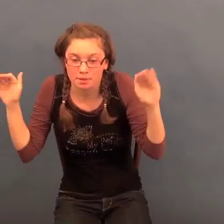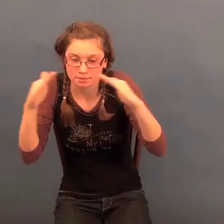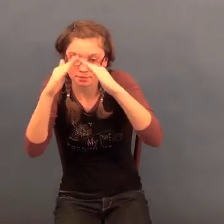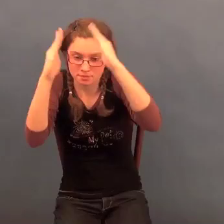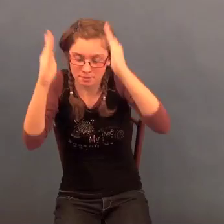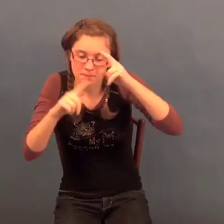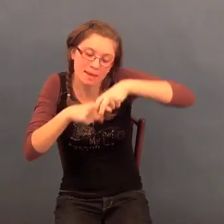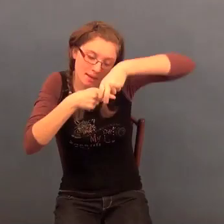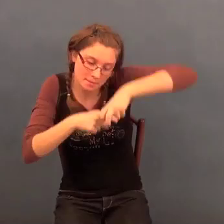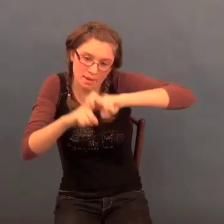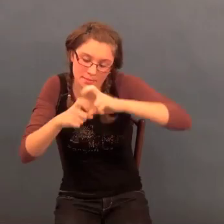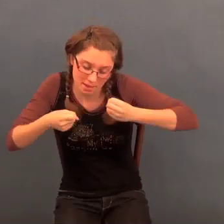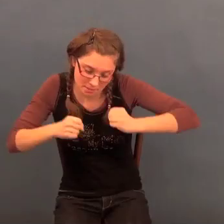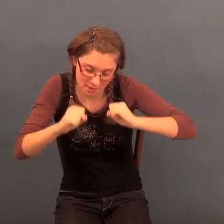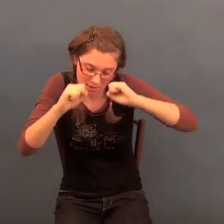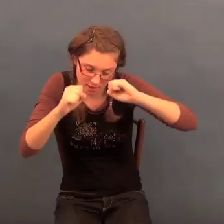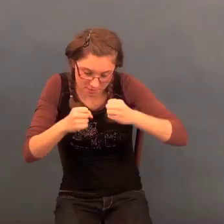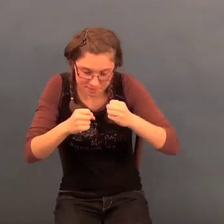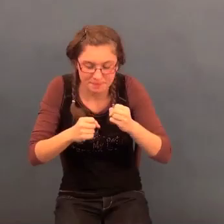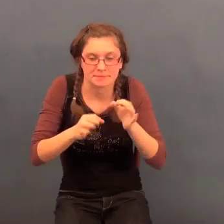Ptak huśta się w swojej klatce.